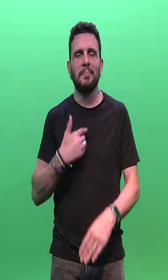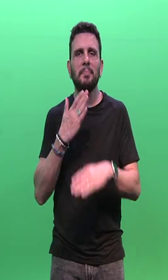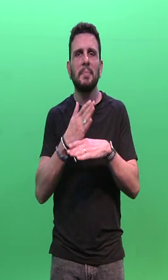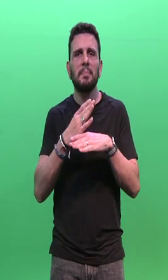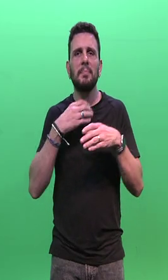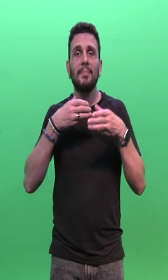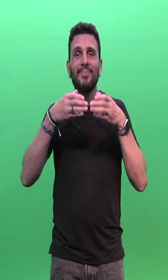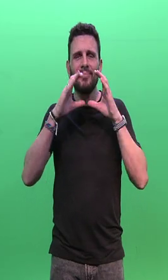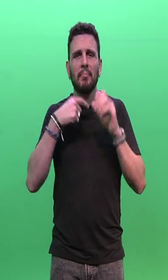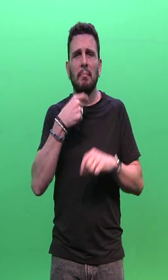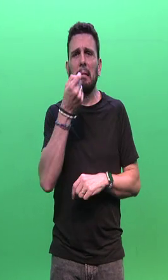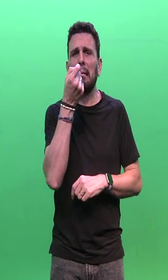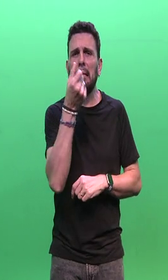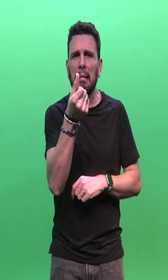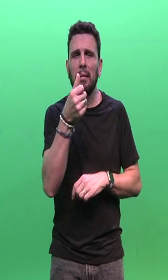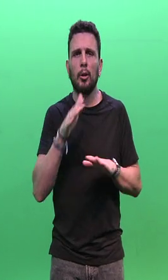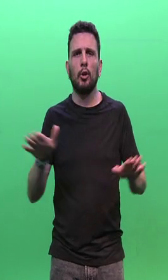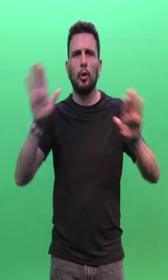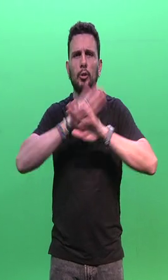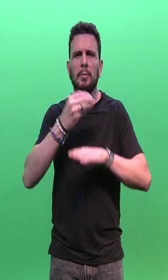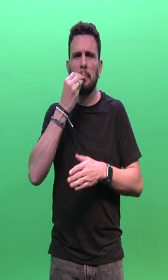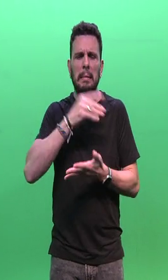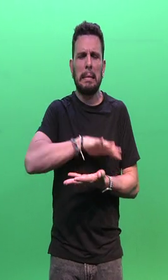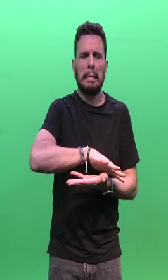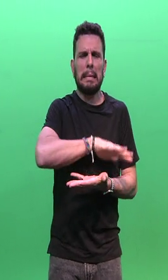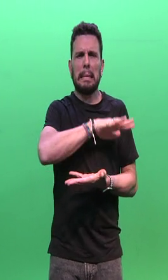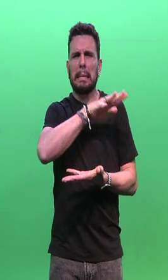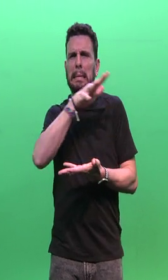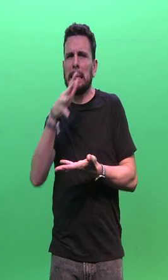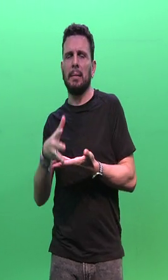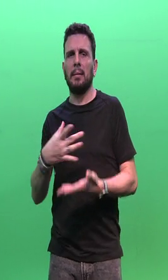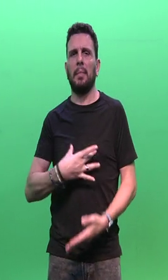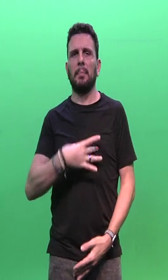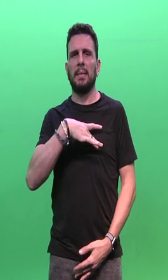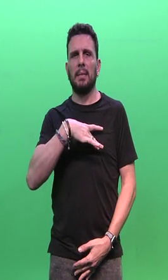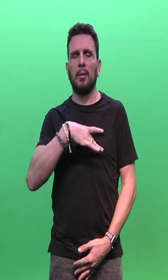Sempre esmorzo poc, i a la nit sopo massa.